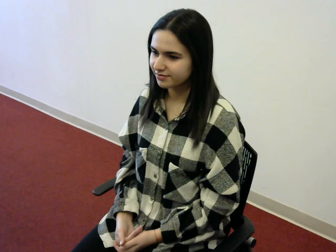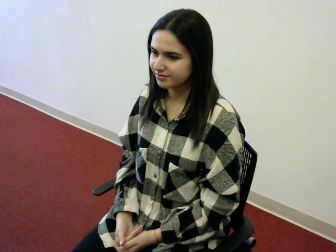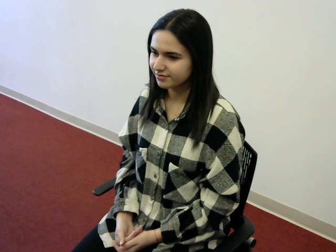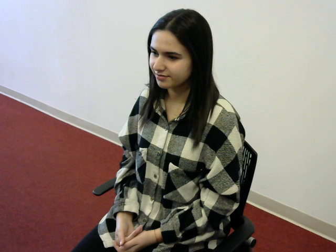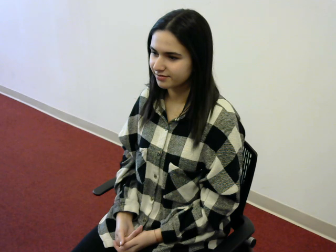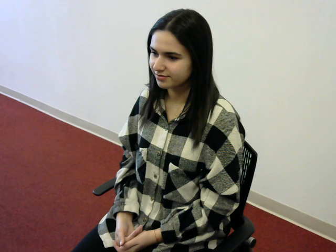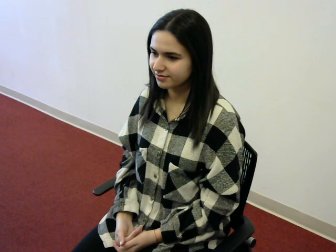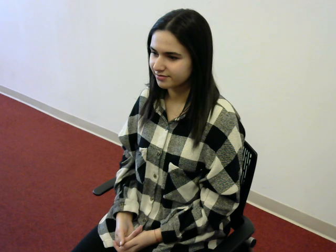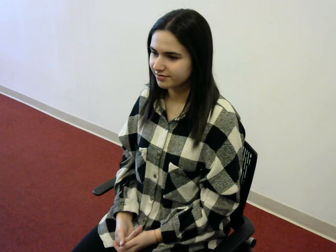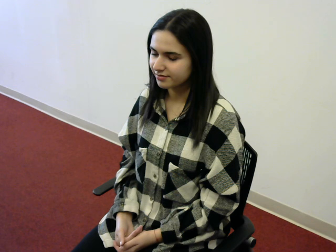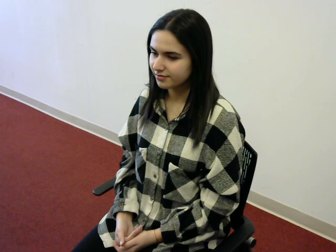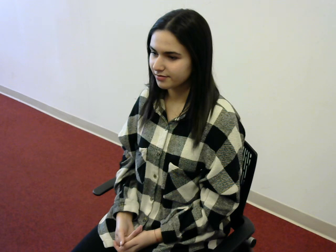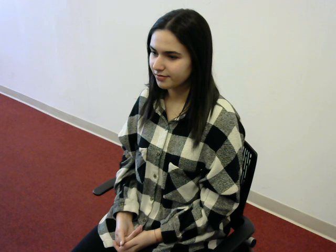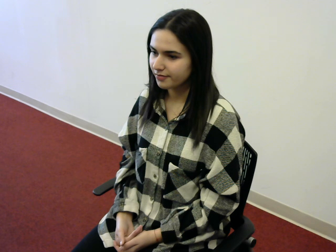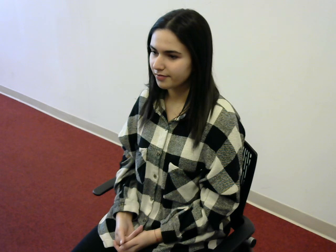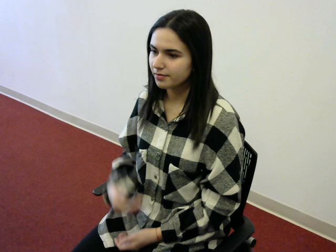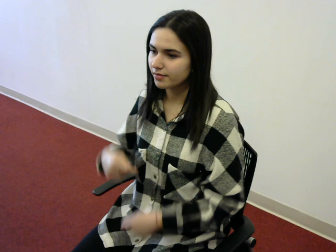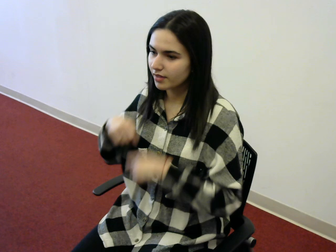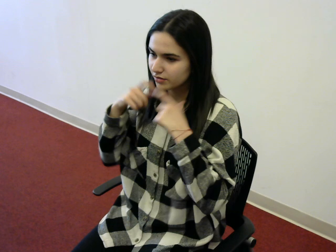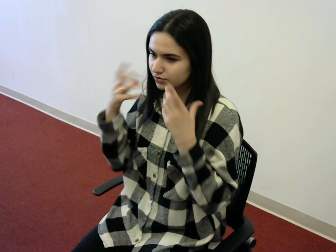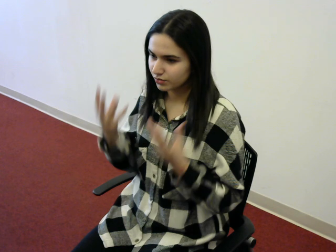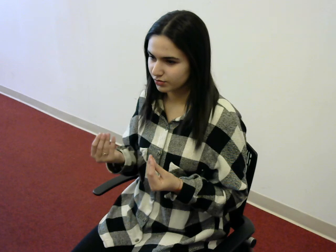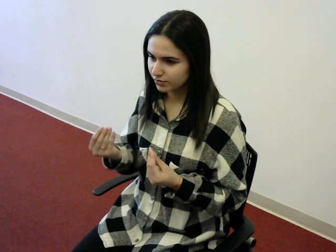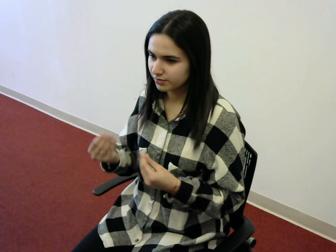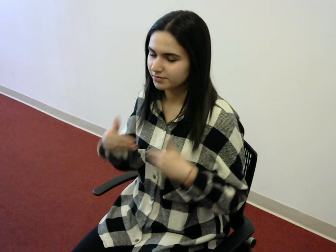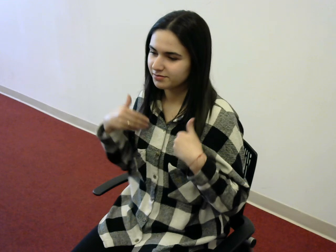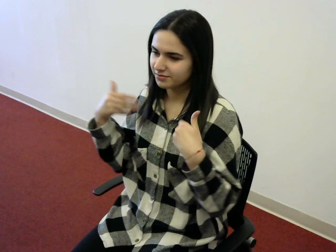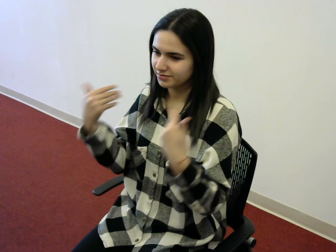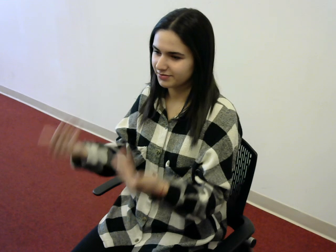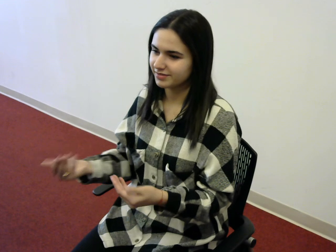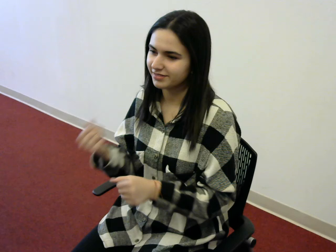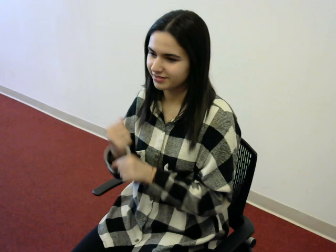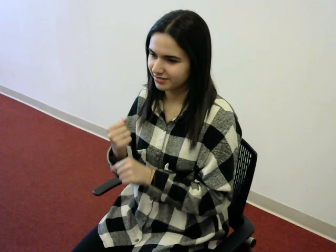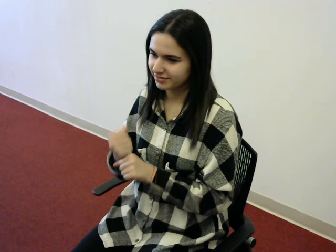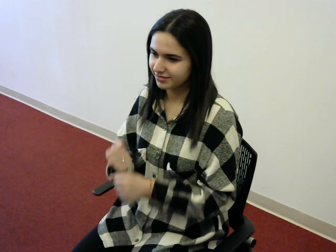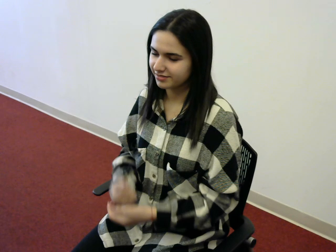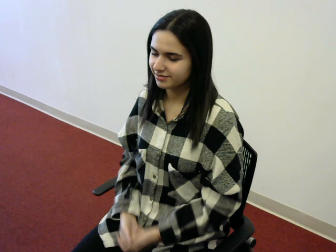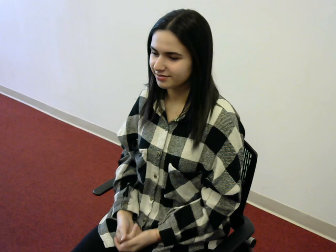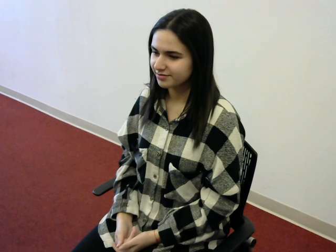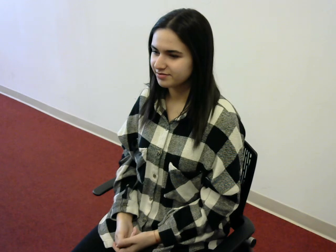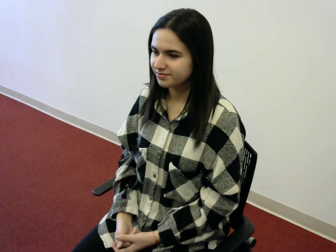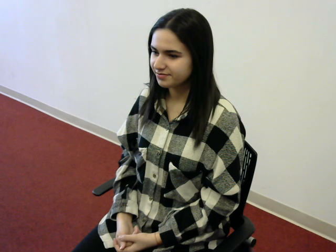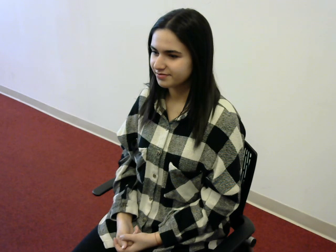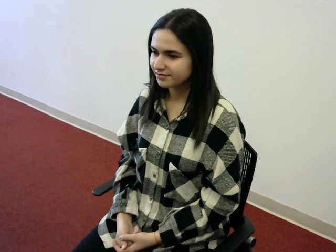Ad gününü təbrik edirəm